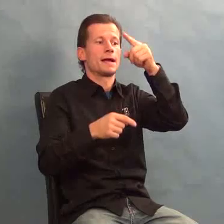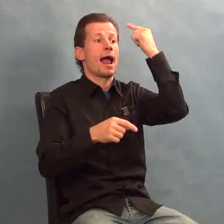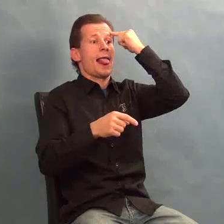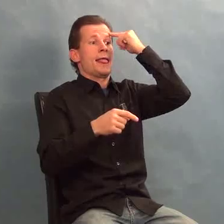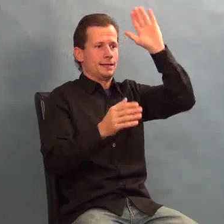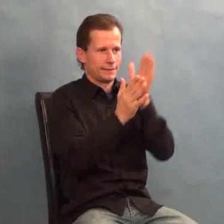Kot wpadł na pomysł i zacierał ręce.